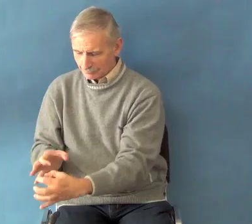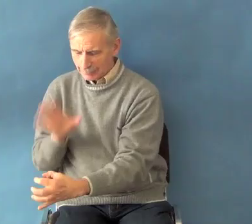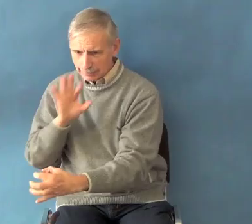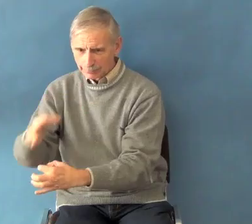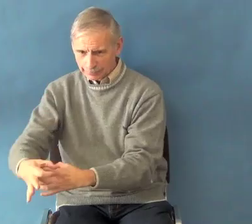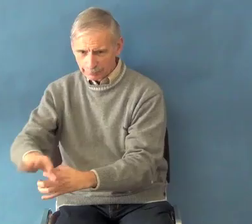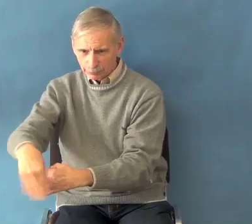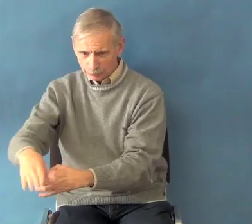Stoją dwa kosze i trzeci pusty.